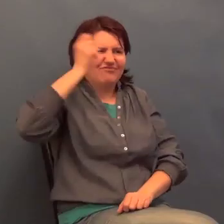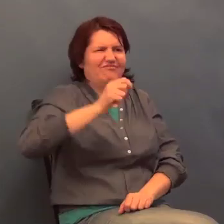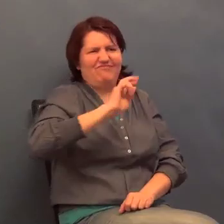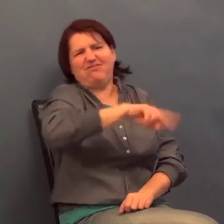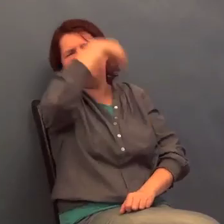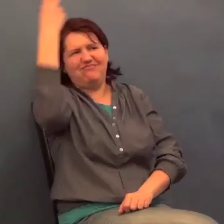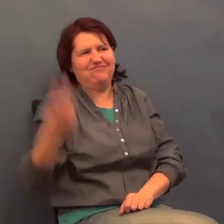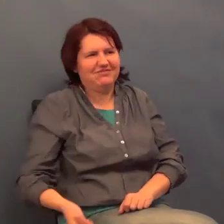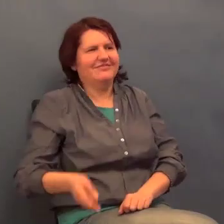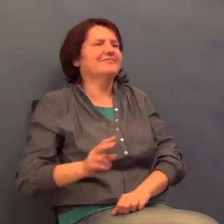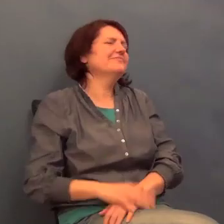Kot wylatuje z budynku.